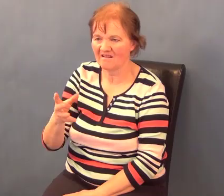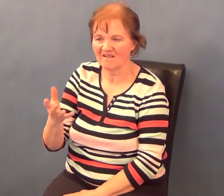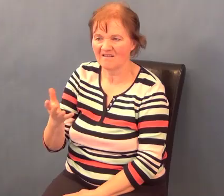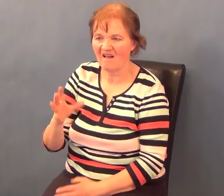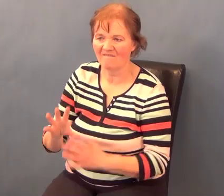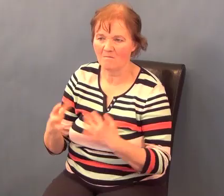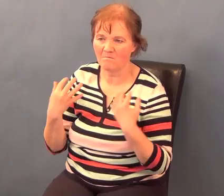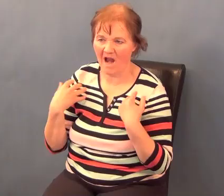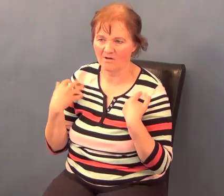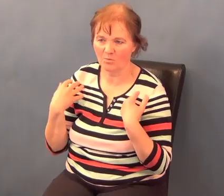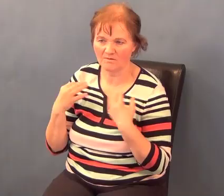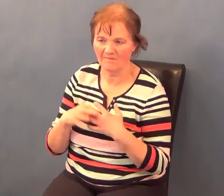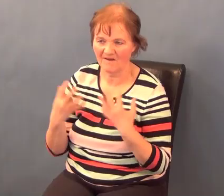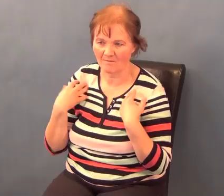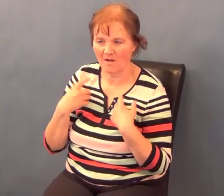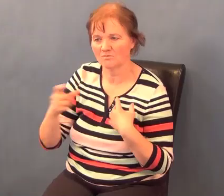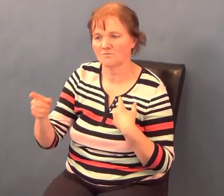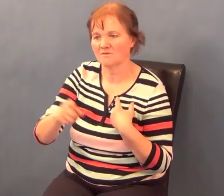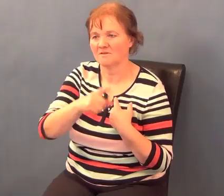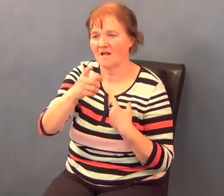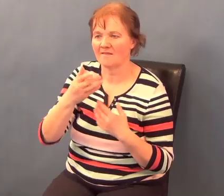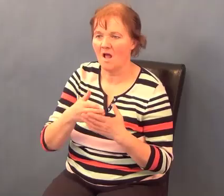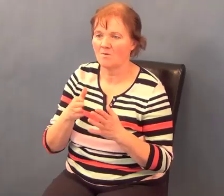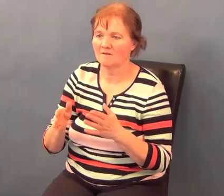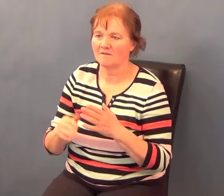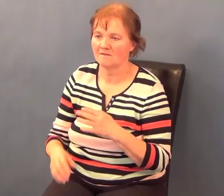W parku na pewno albo na ulicy gdzieś indziej.